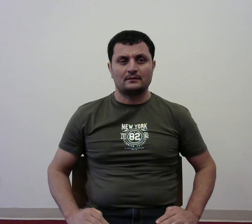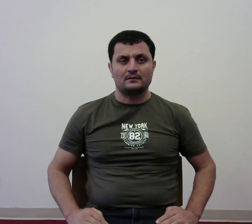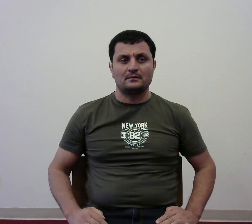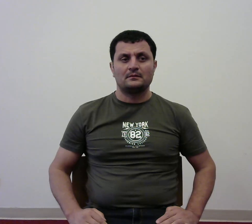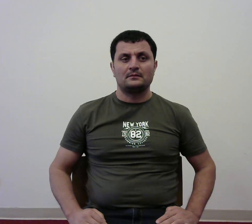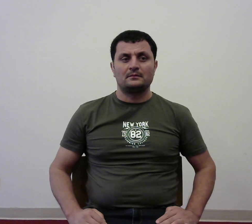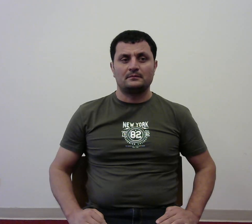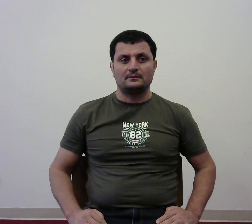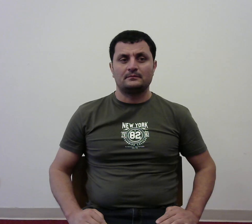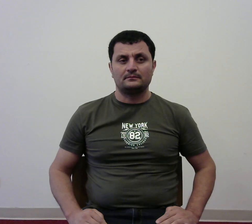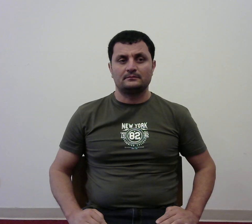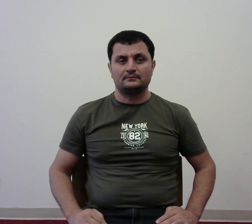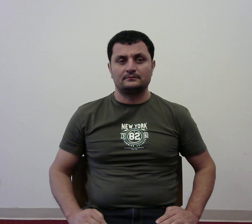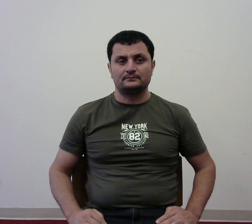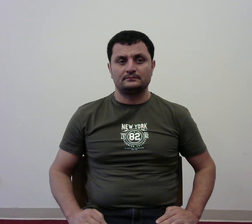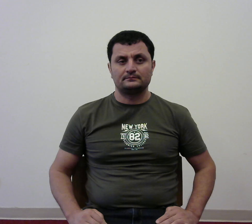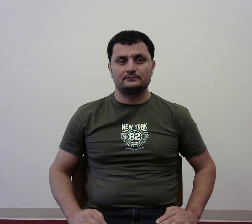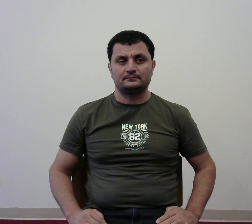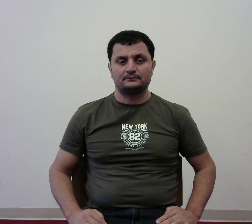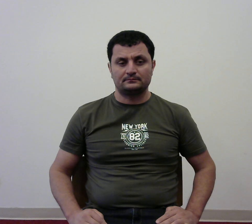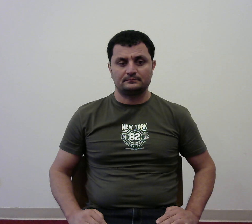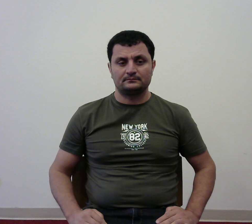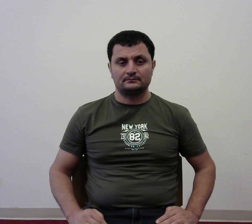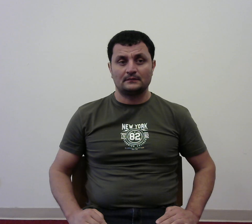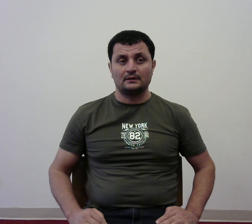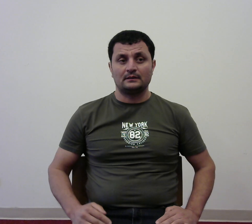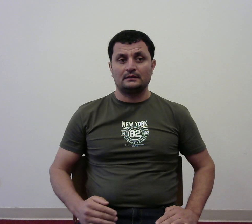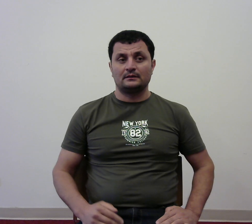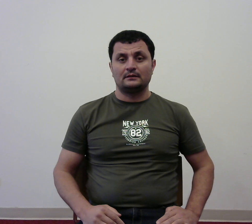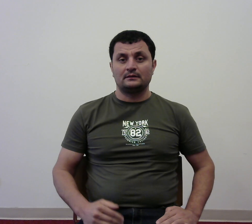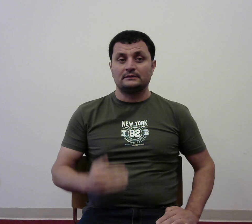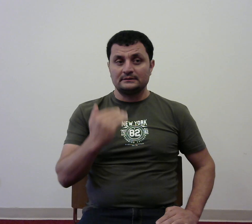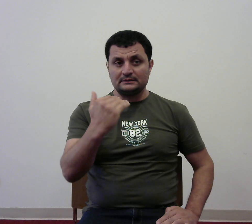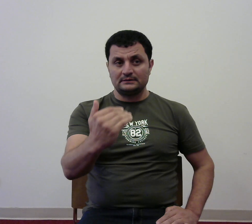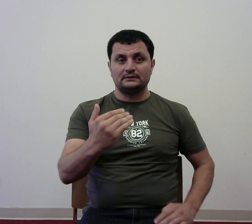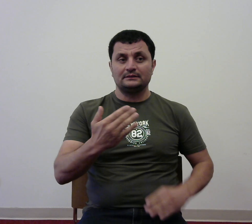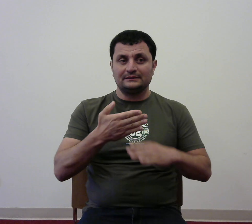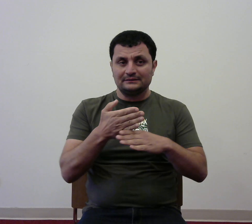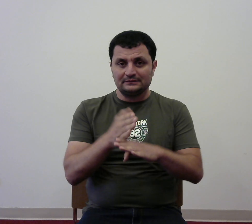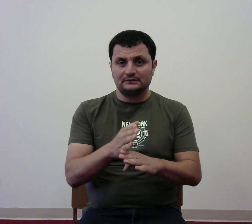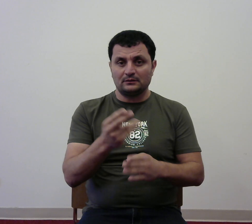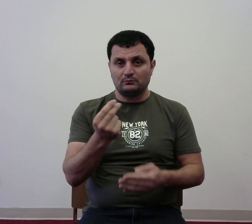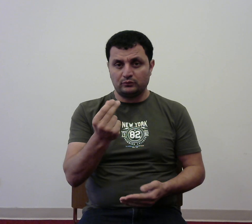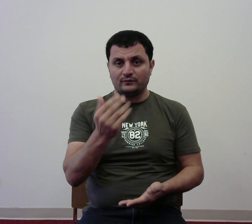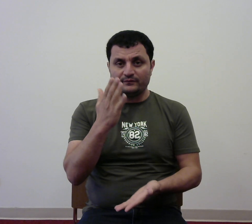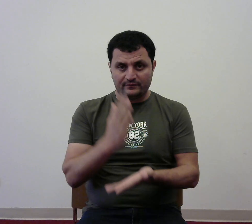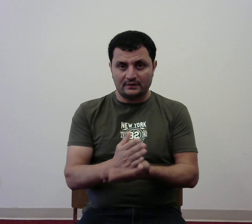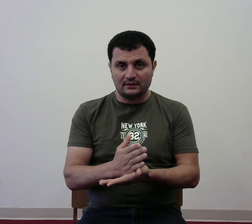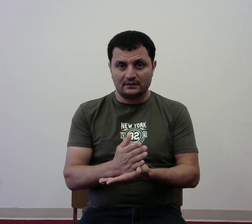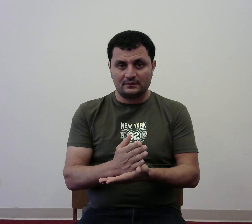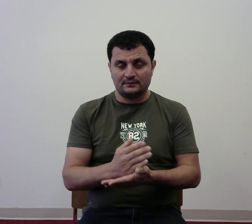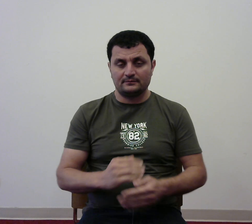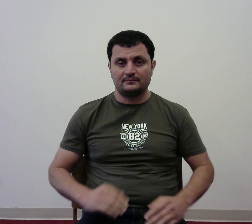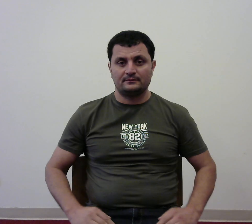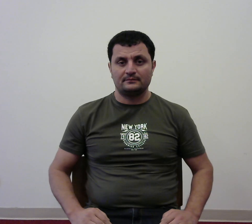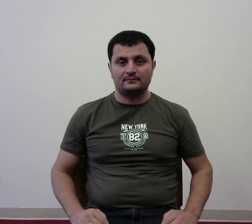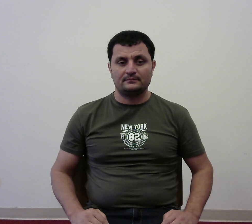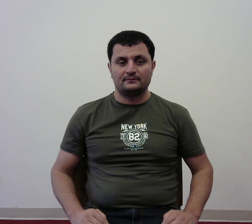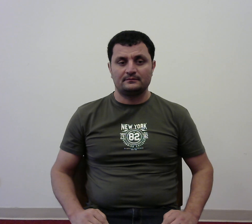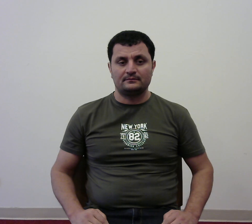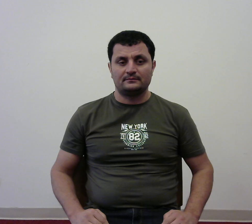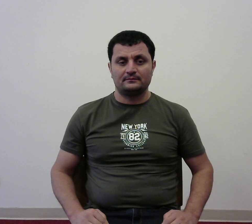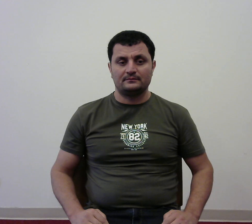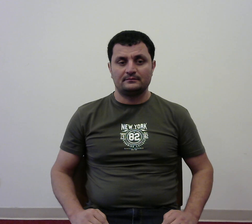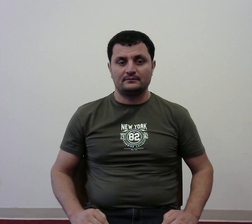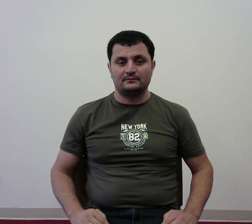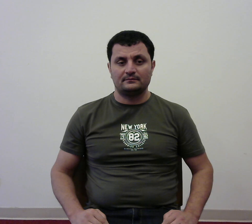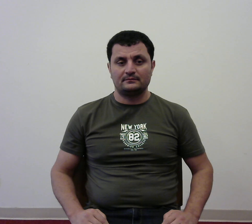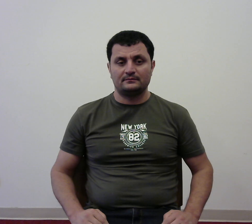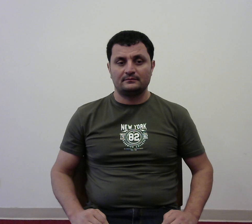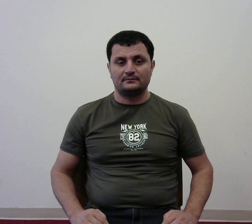Sizdə xırda pul varmı?